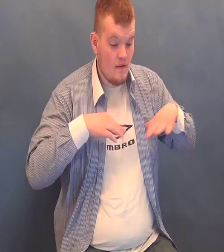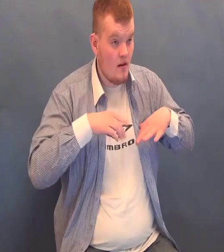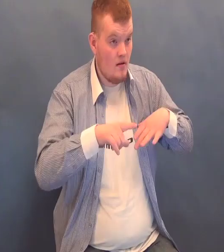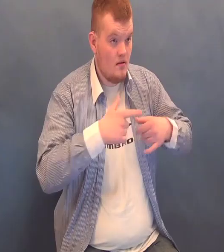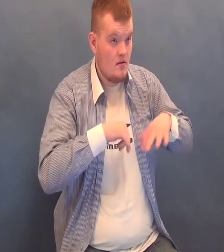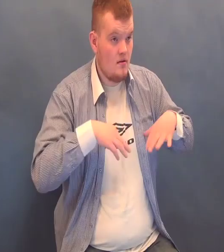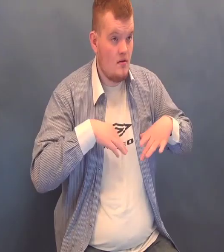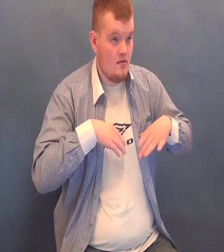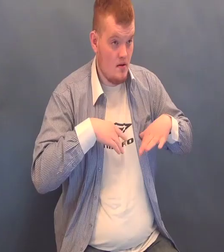Dwudziestego szóstego wolne?